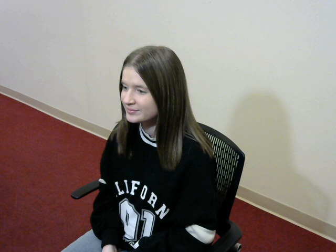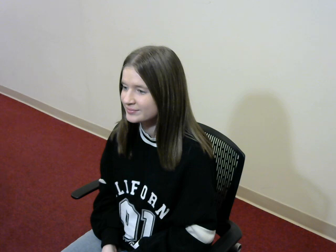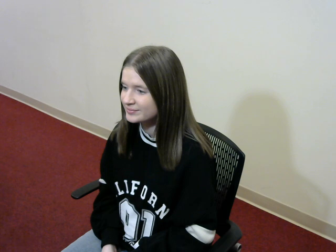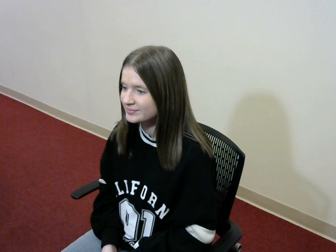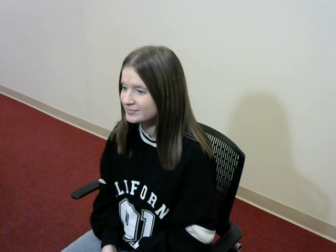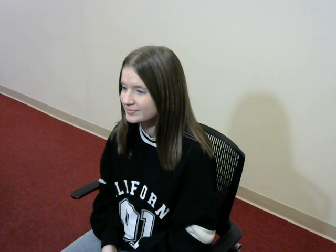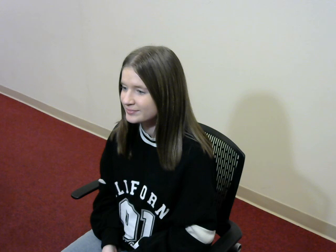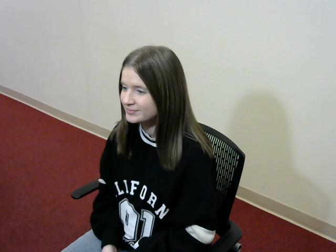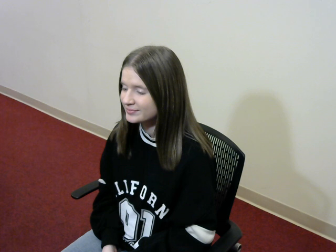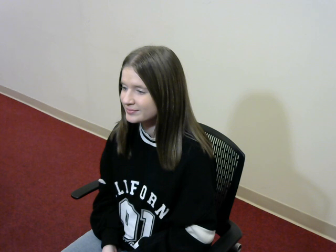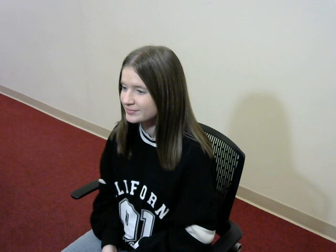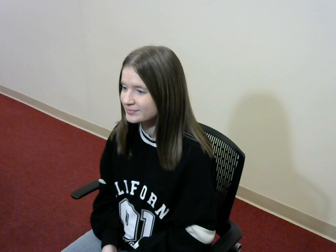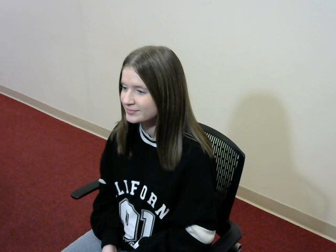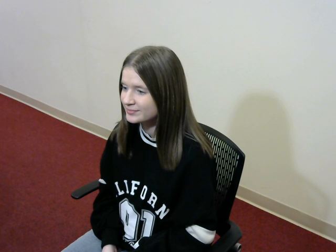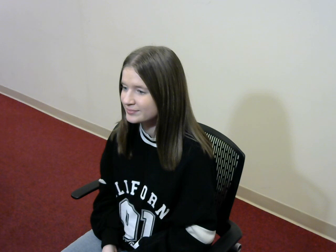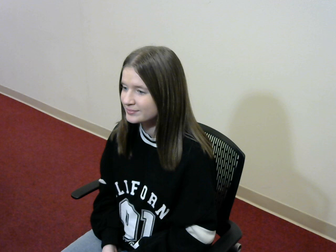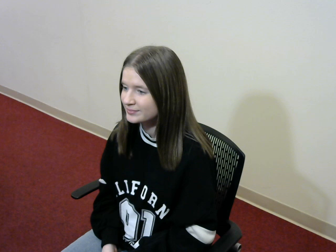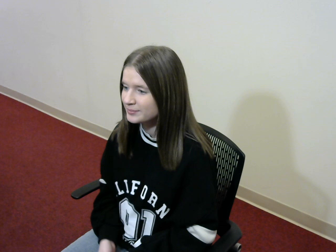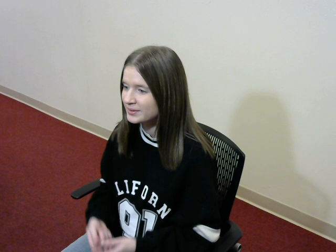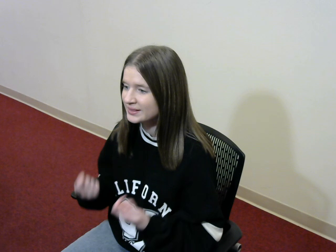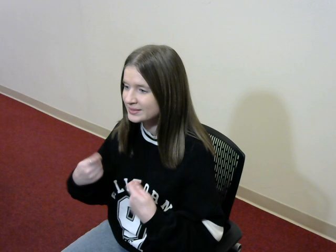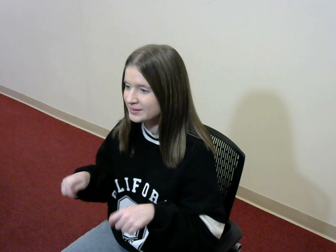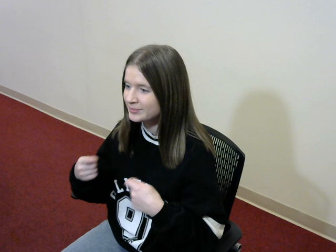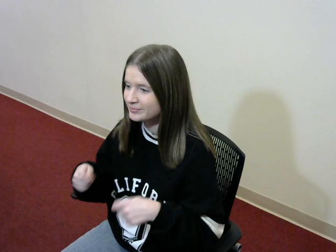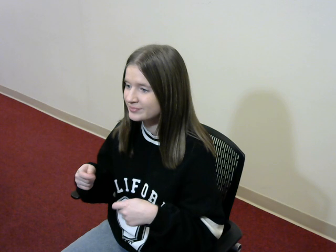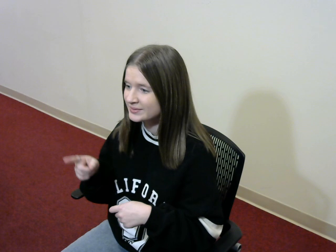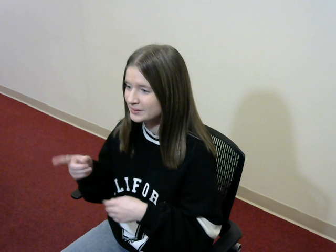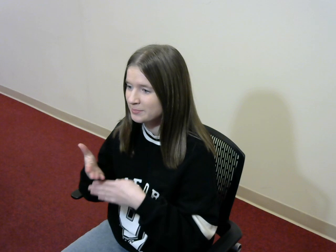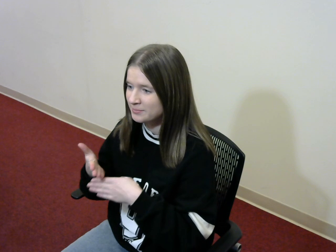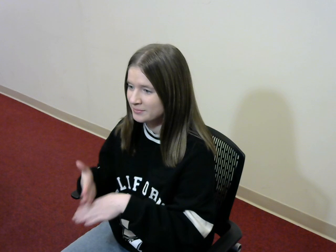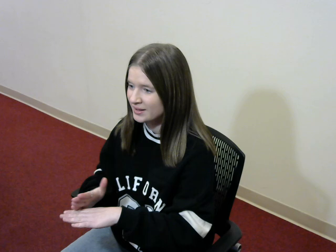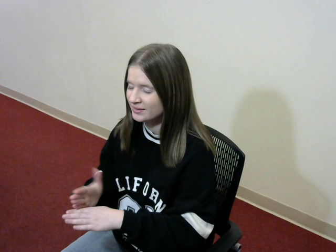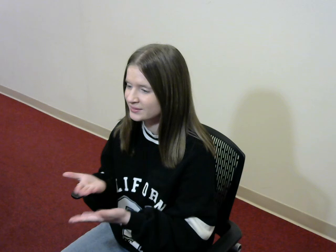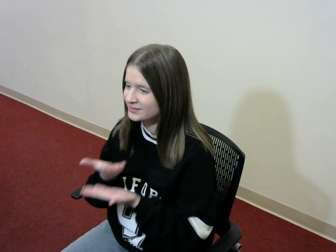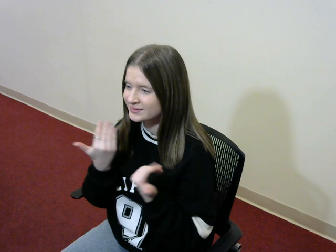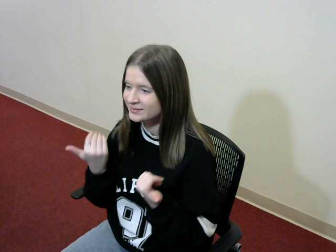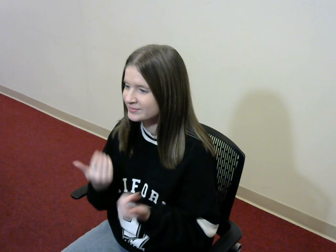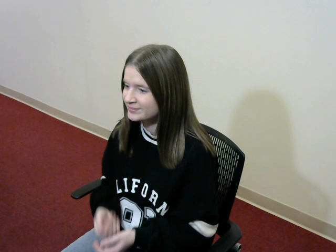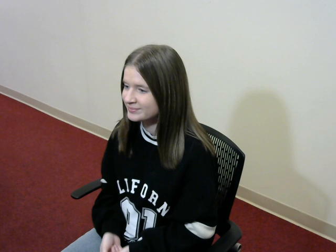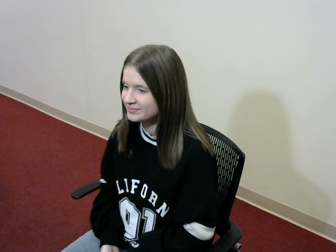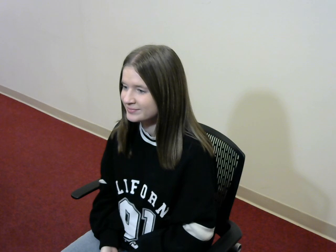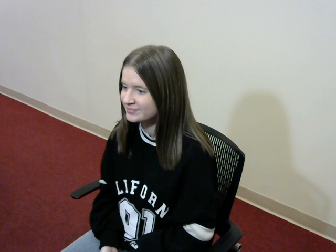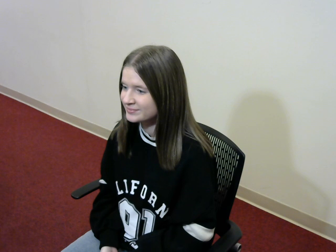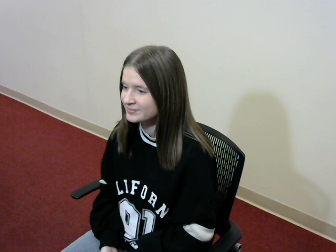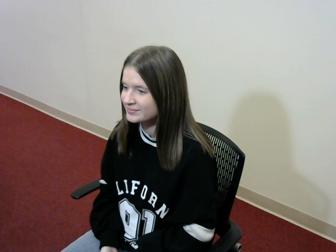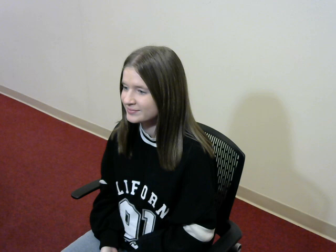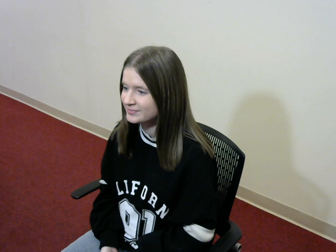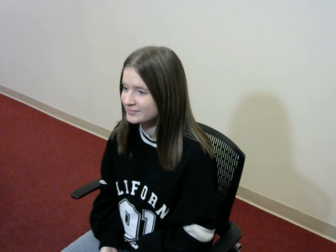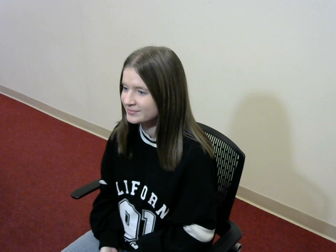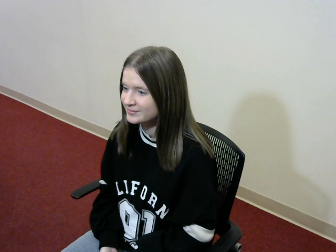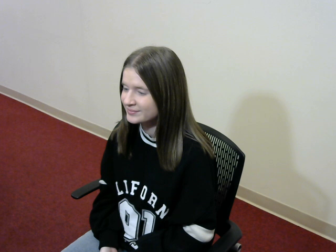Satıcının xırdası yox idi